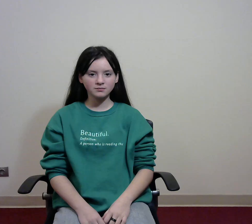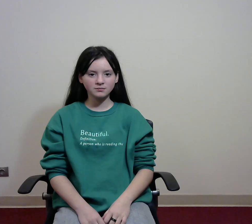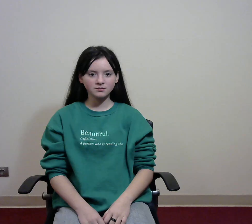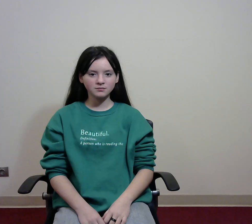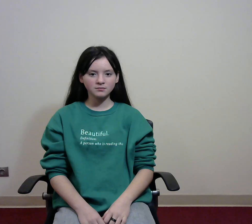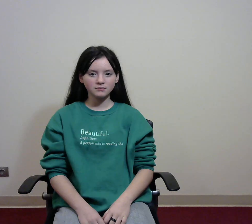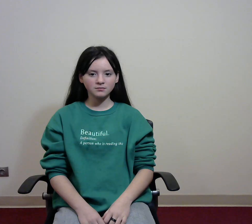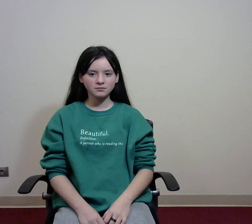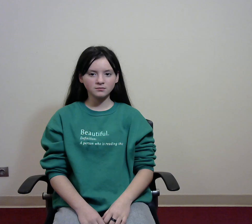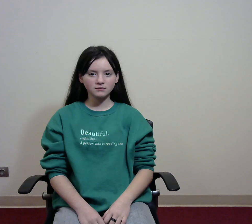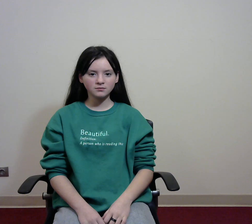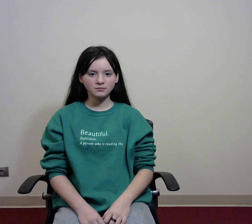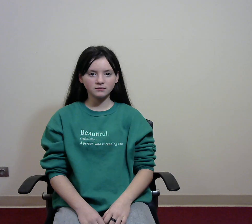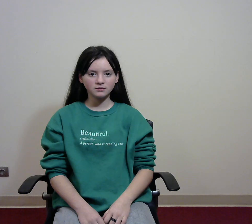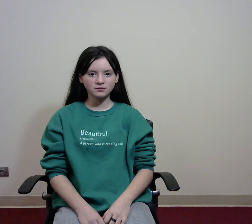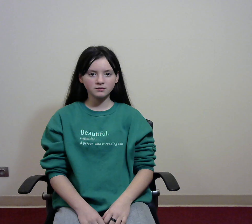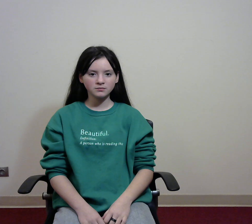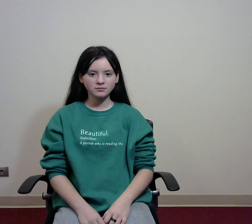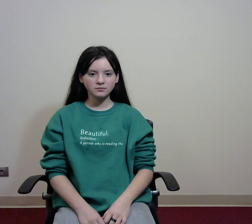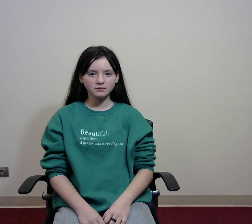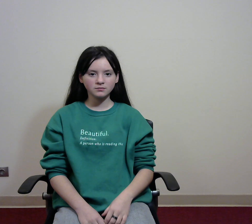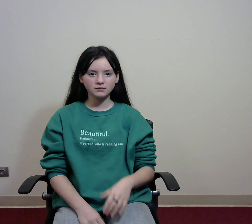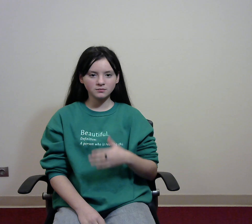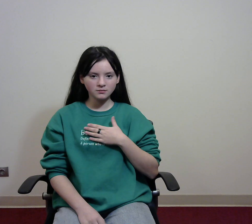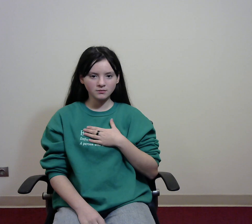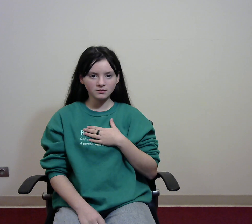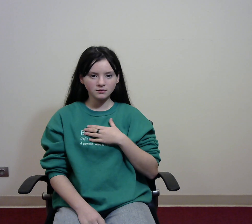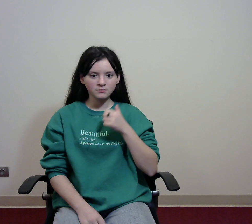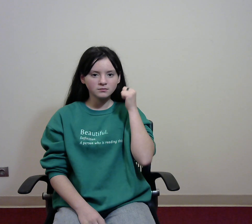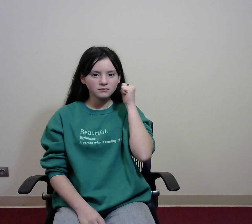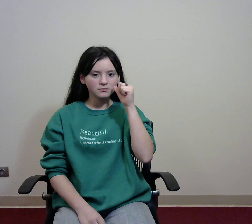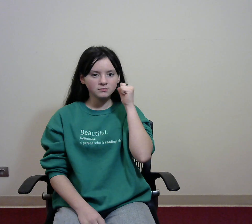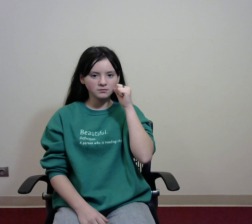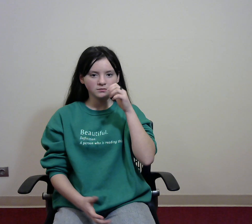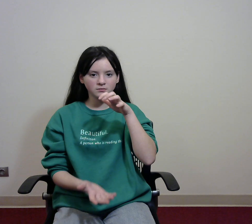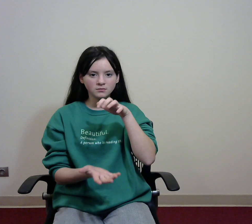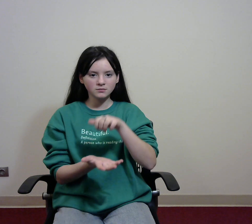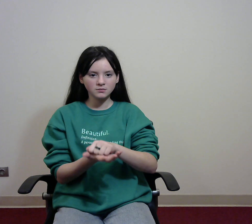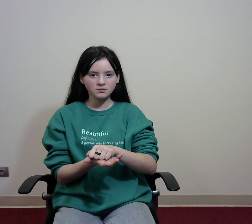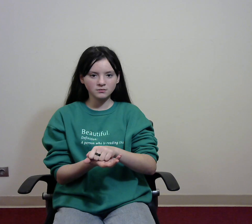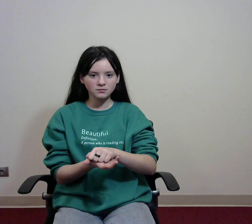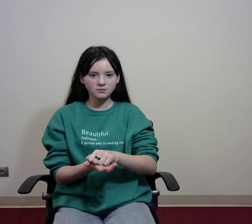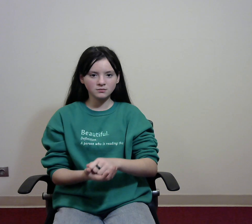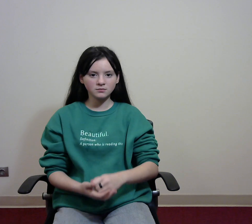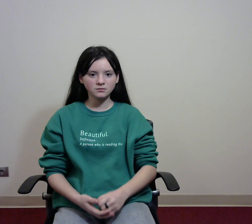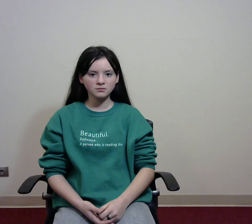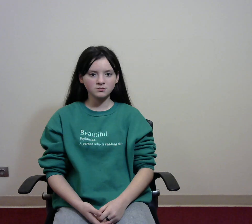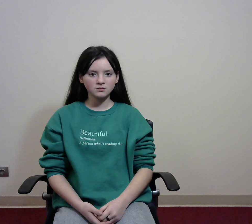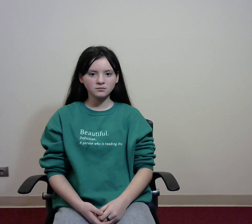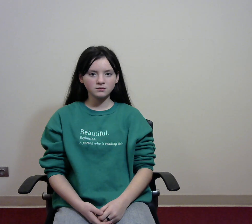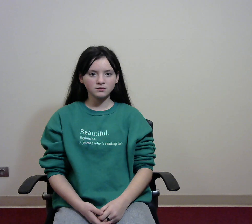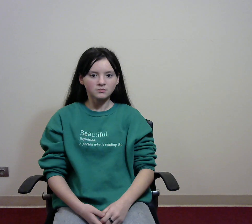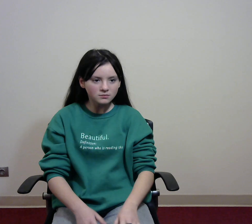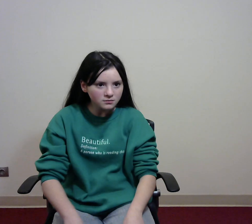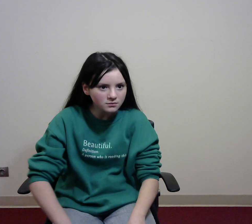Mən sabah məşğulam